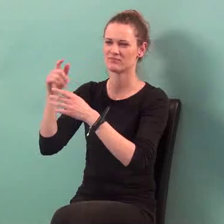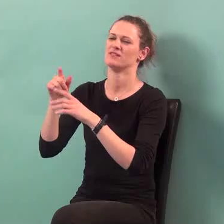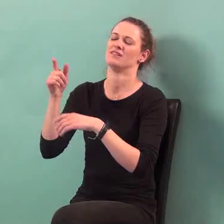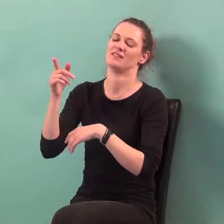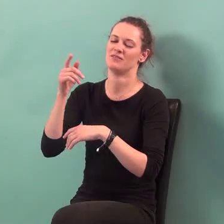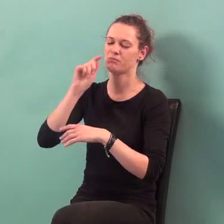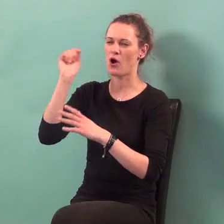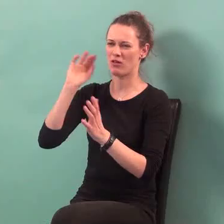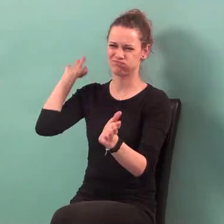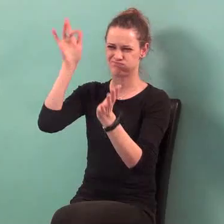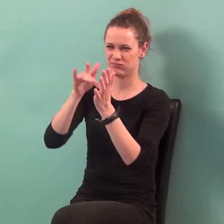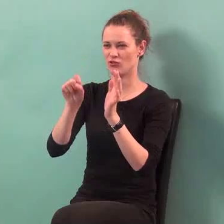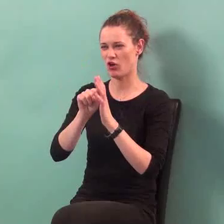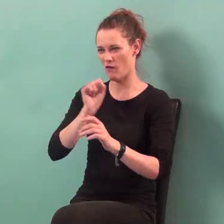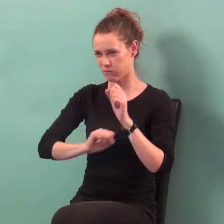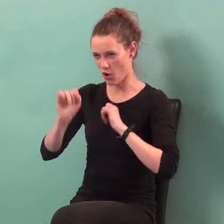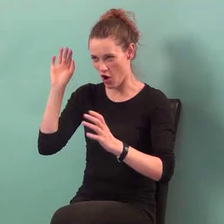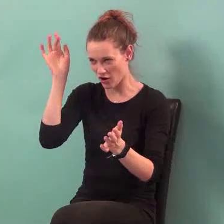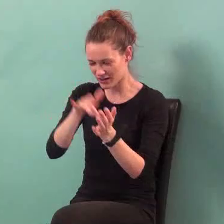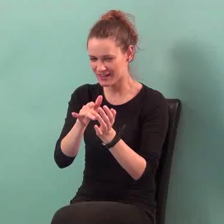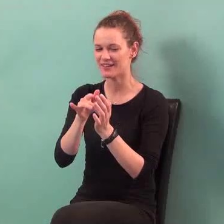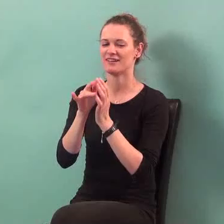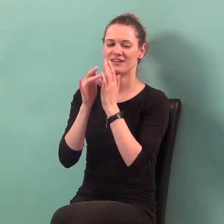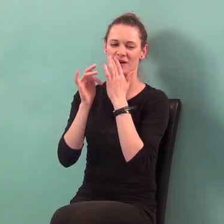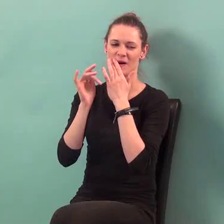Podróżują do Włoch.